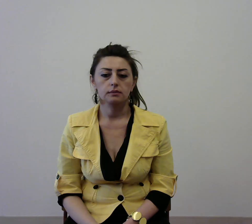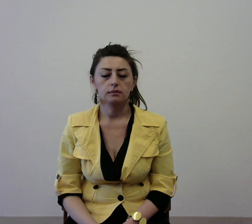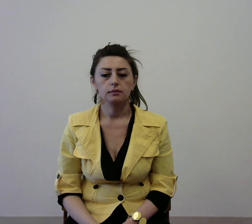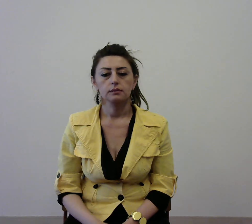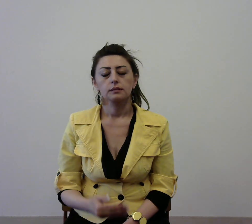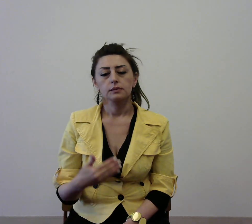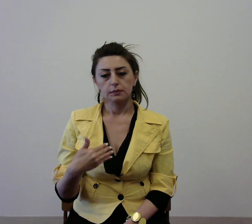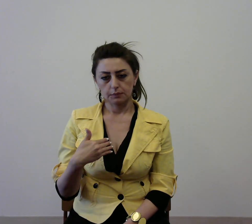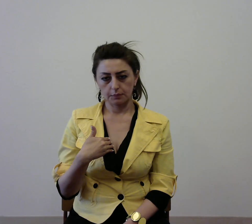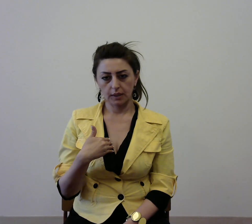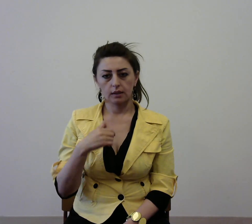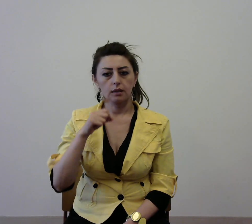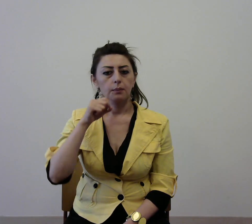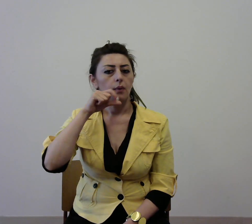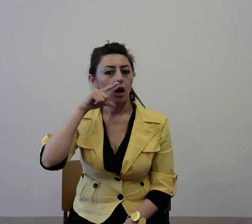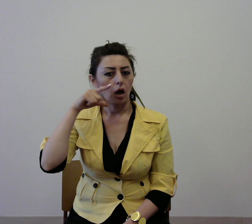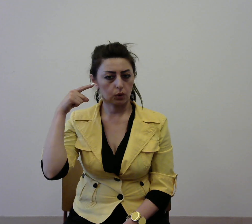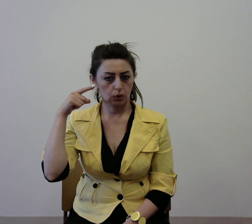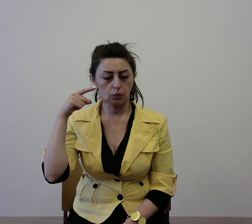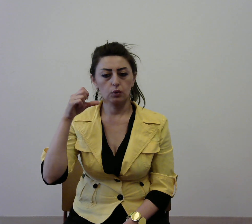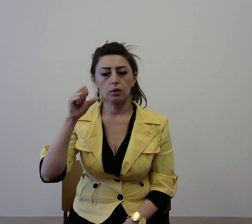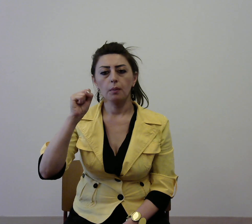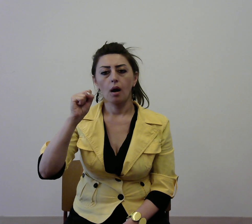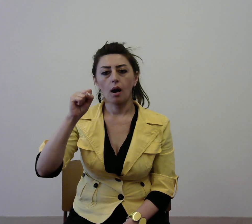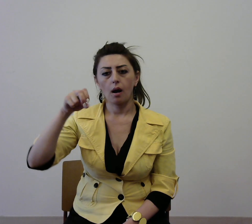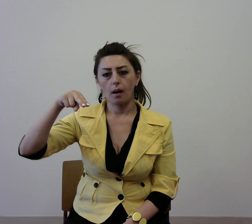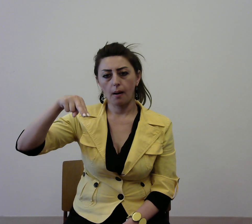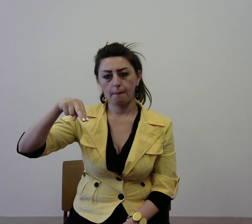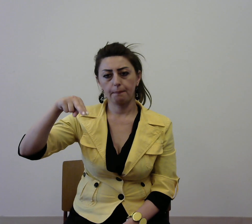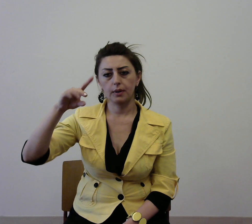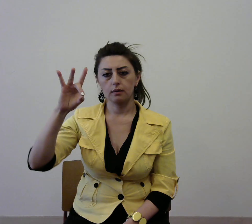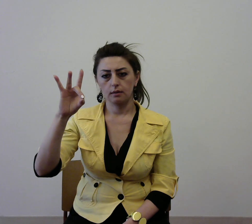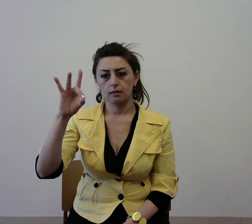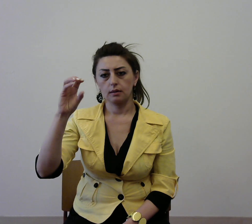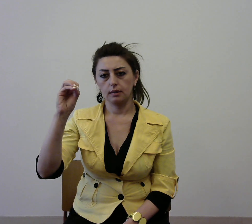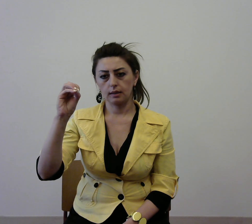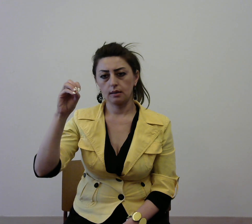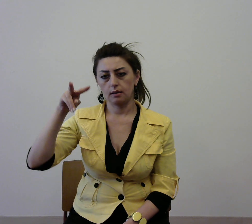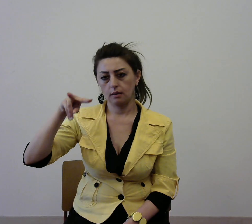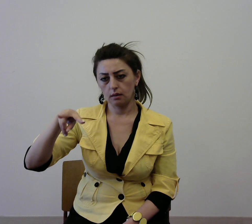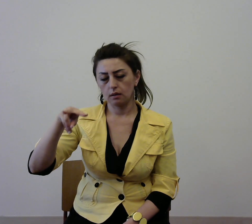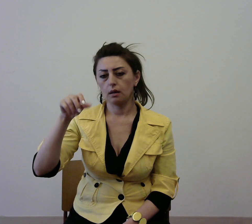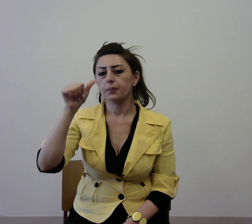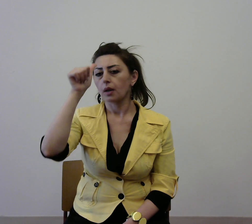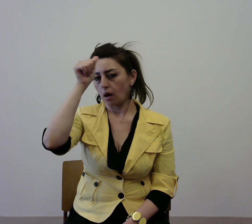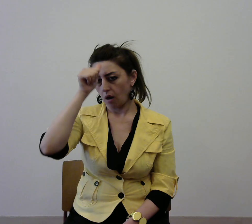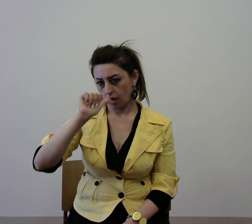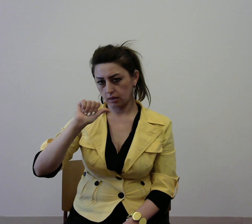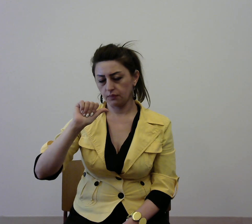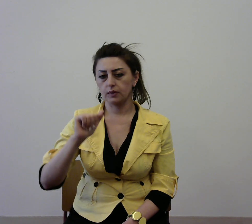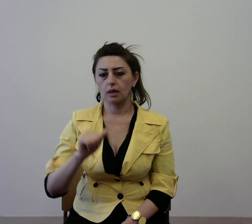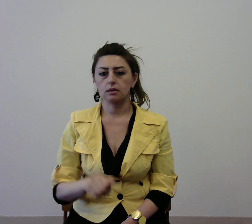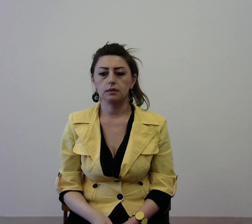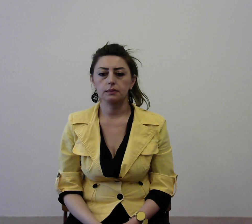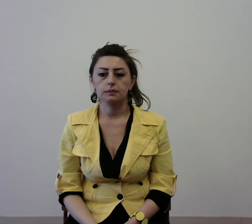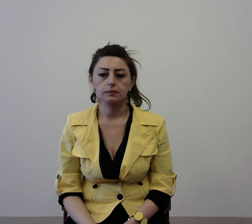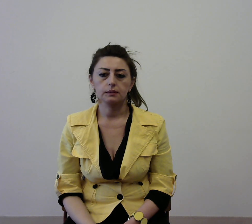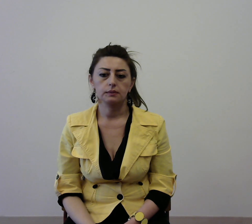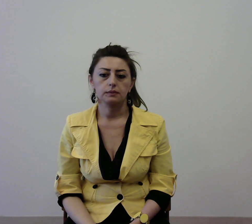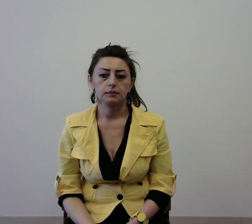Mənim ad günüm aprel ayındadır